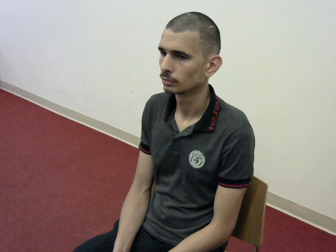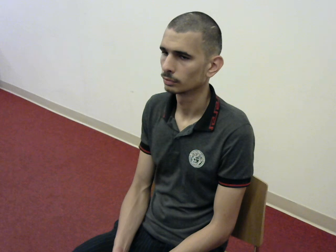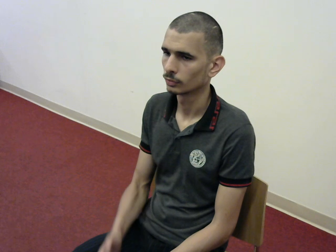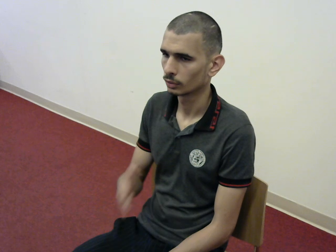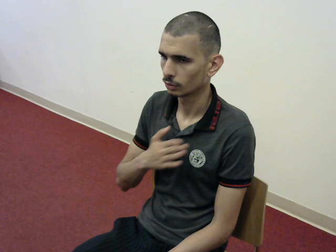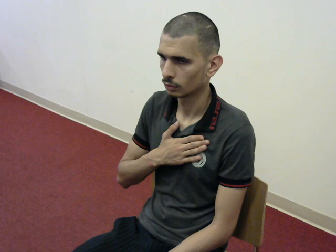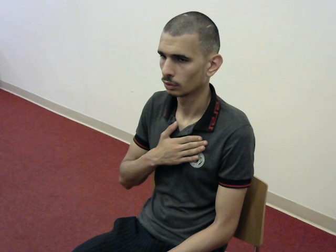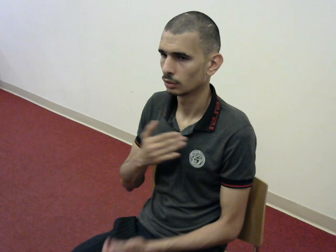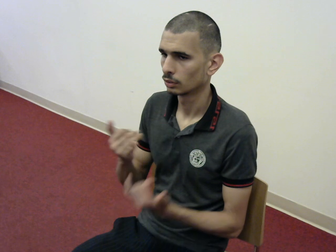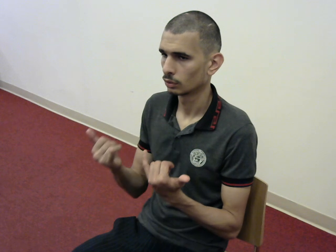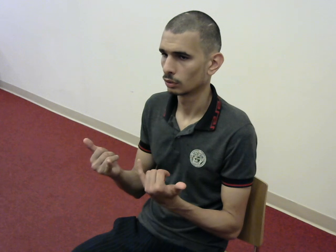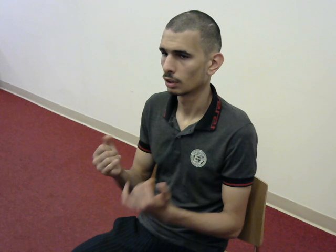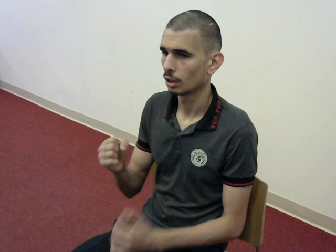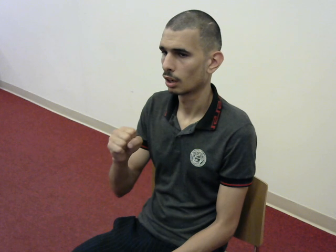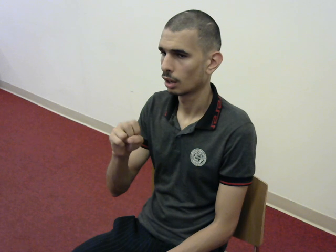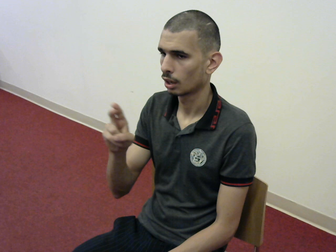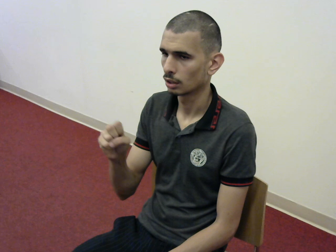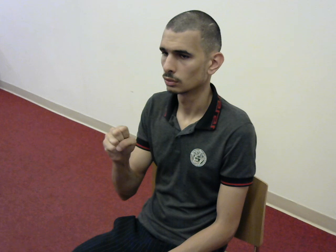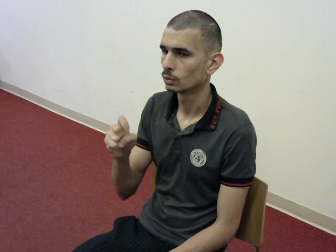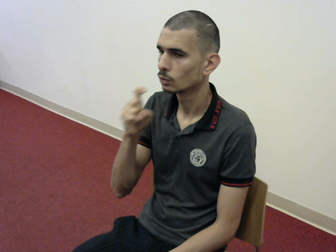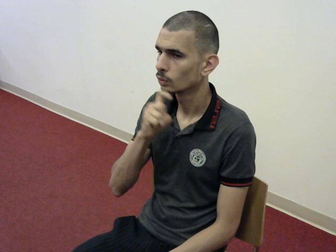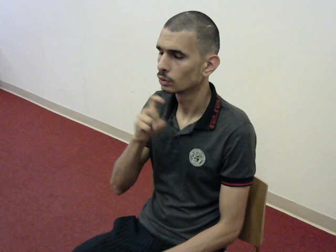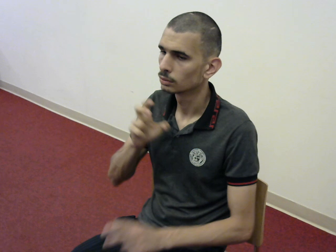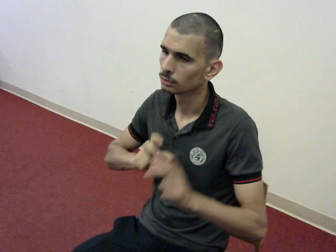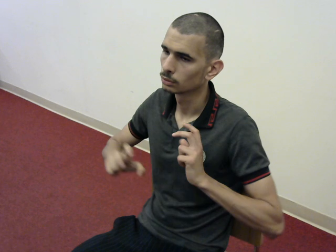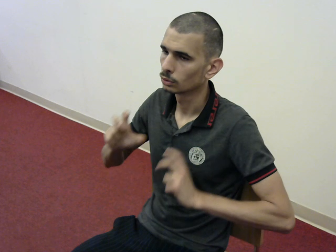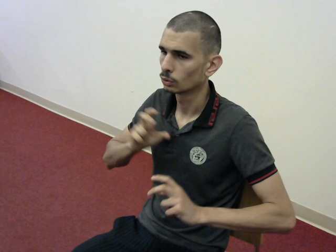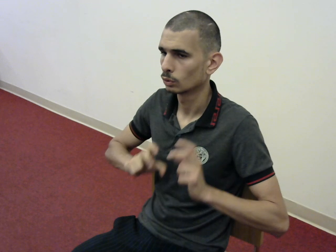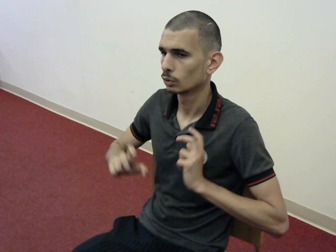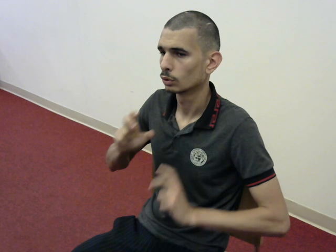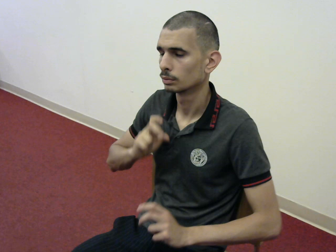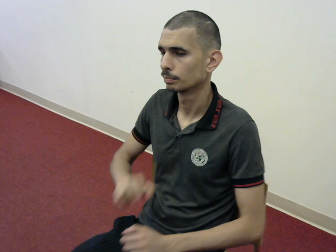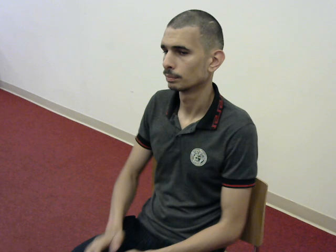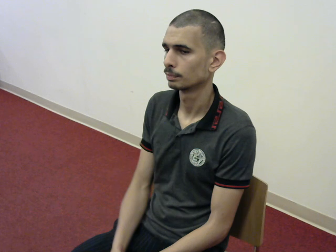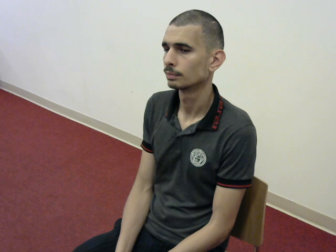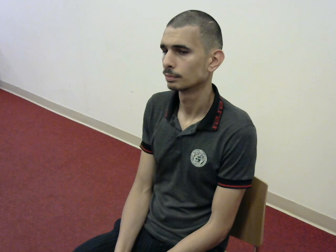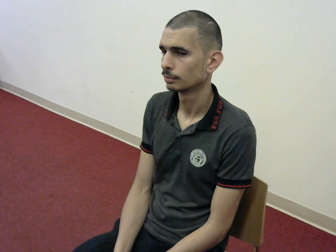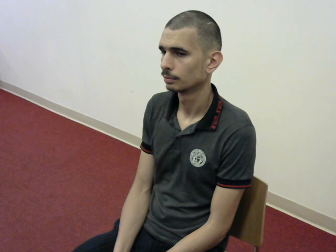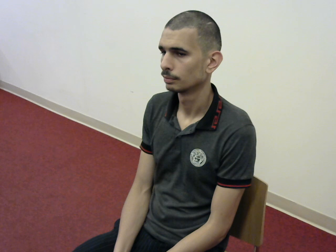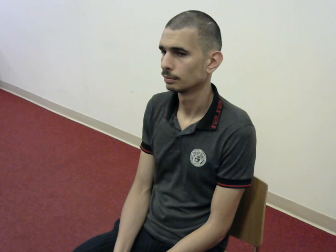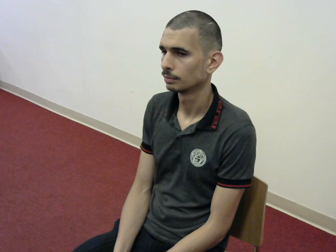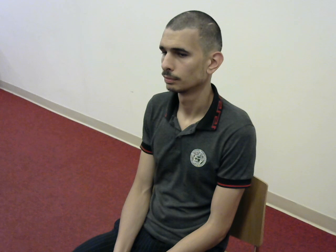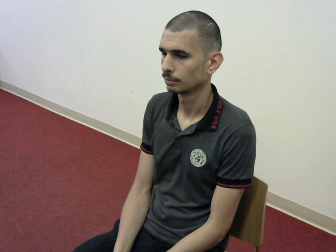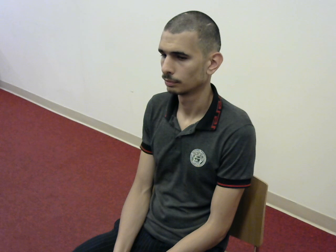Mən indi ADA universitetindəyəm